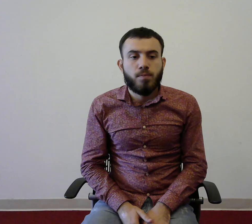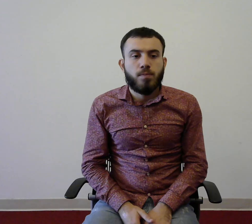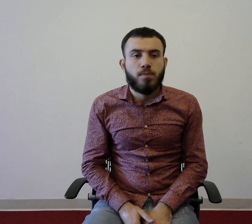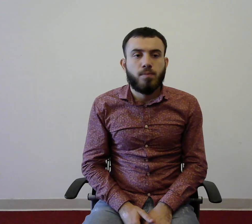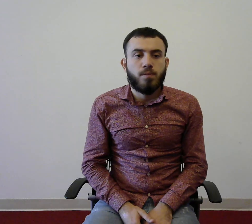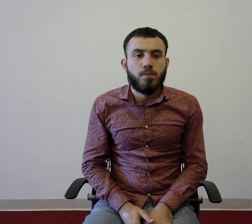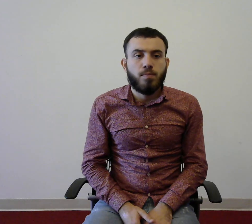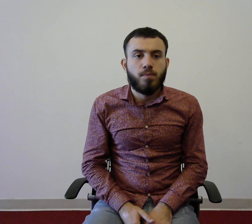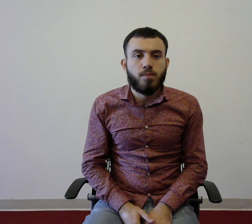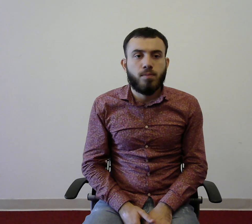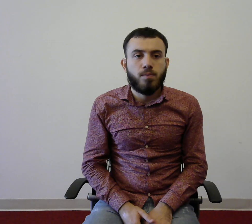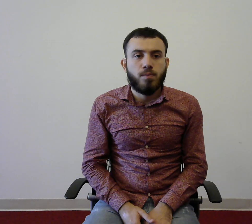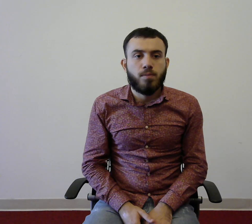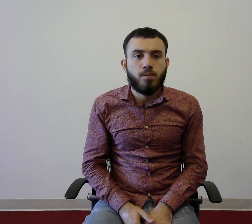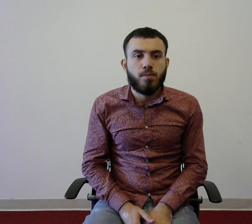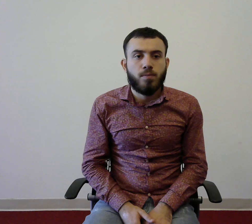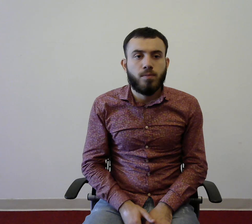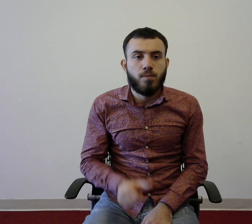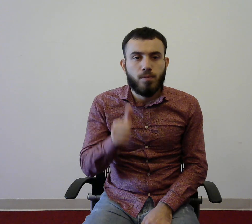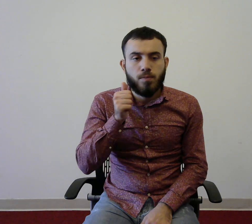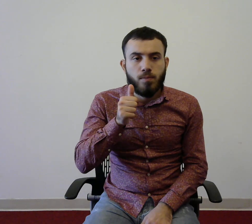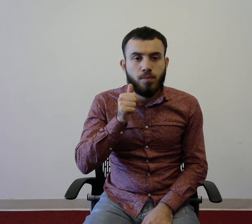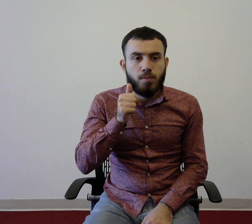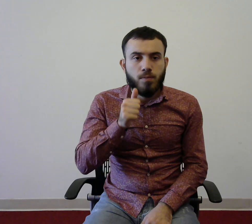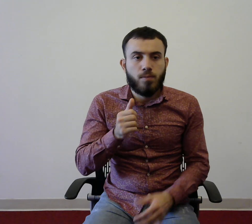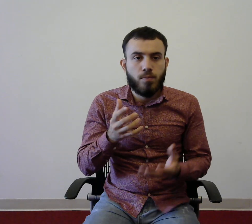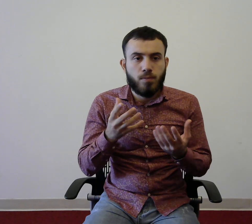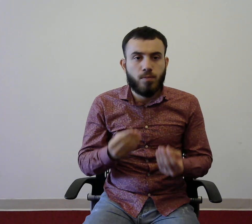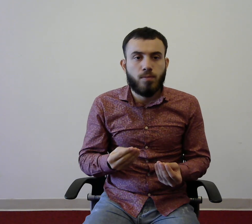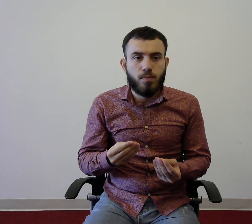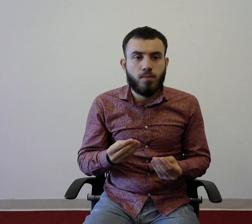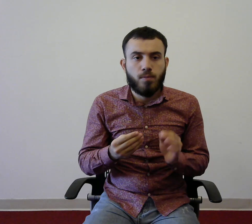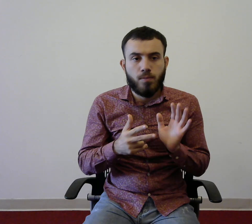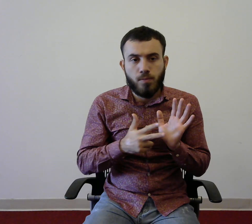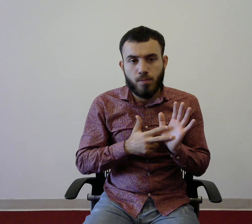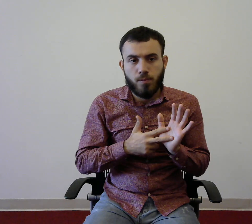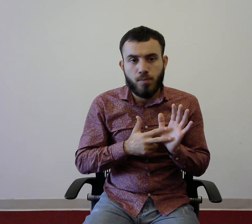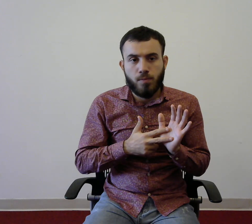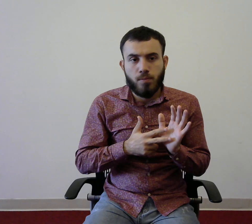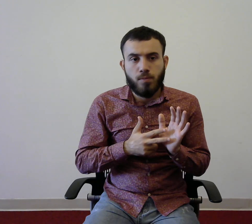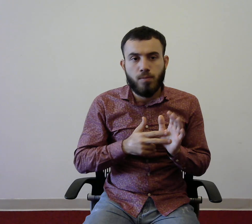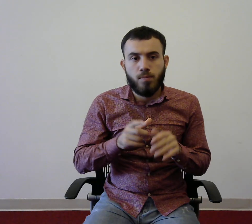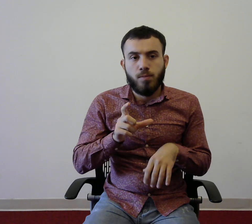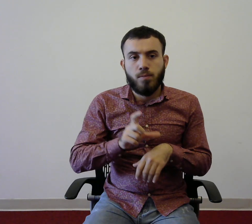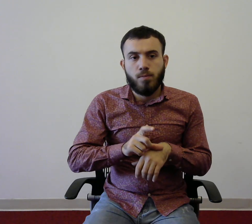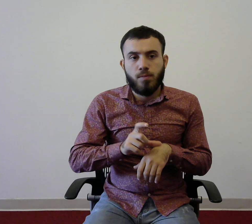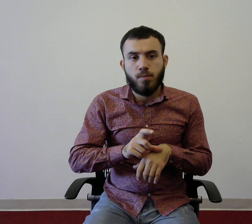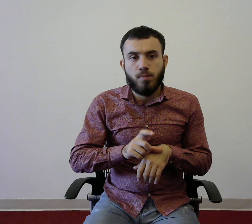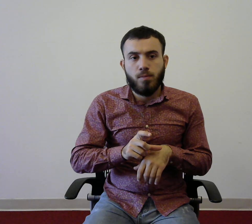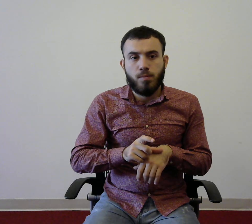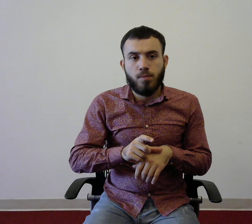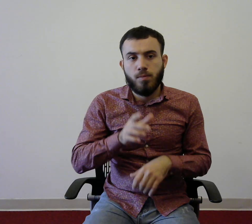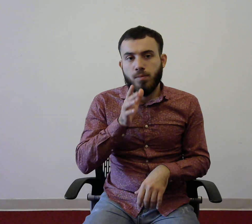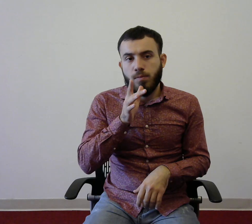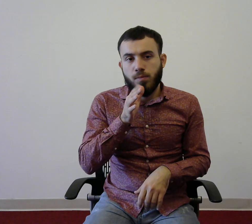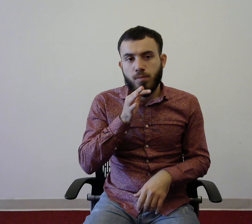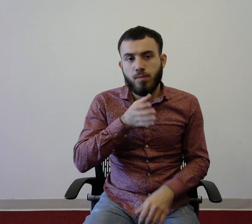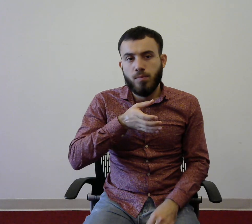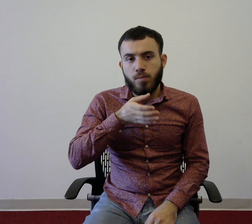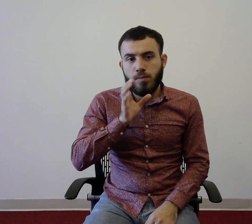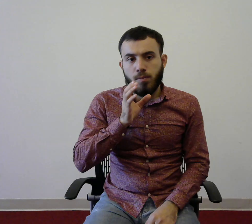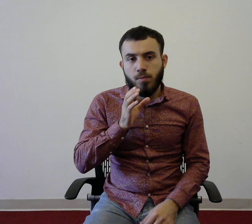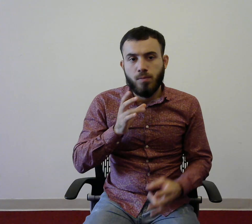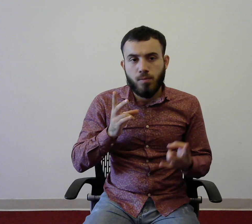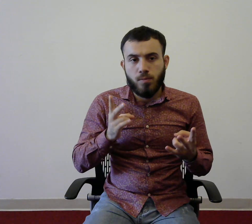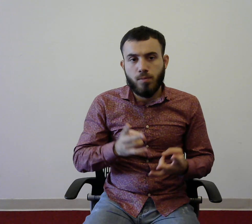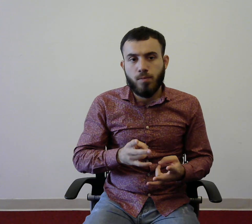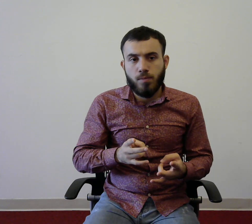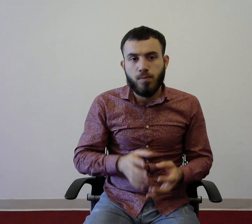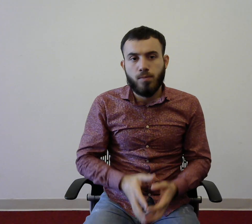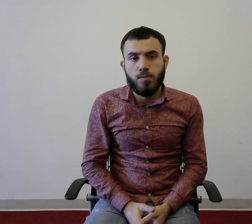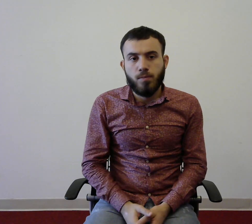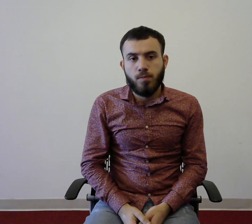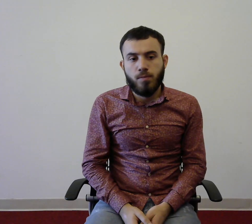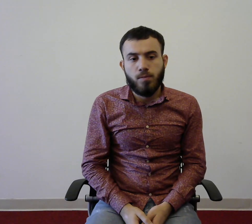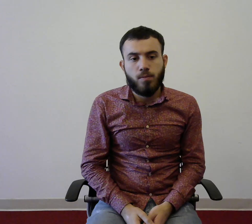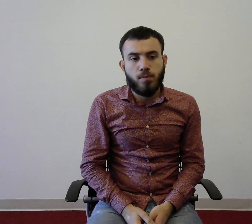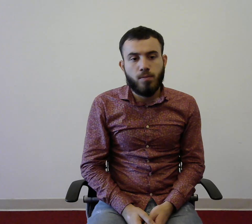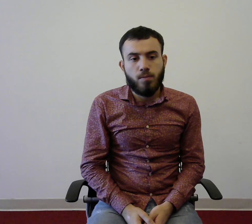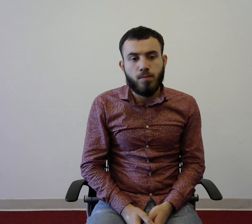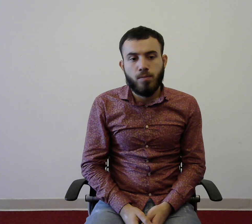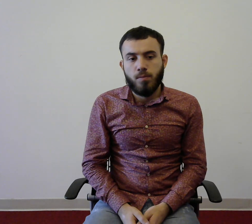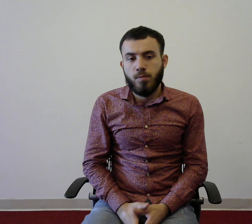Hər gün 8 stəkan su içmək lazımdır